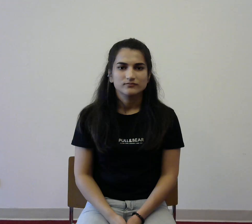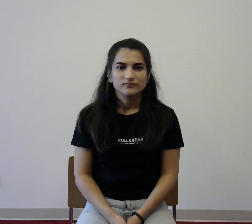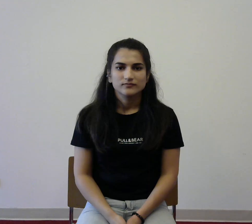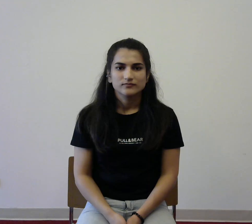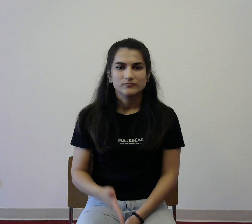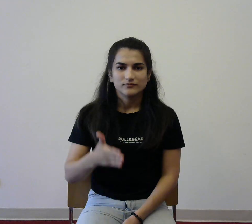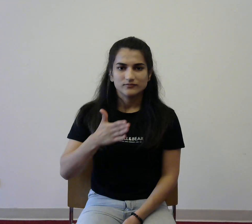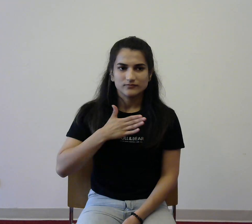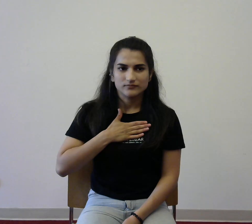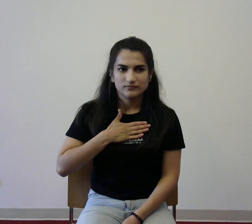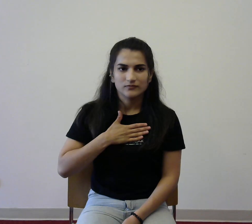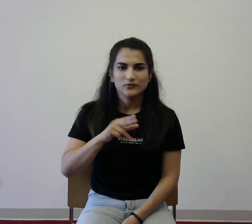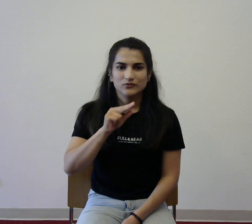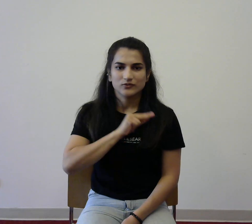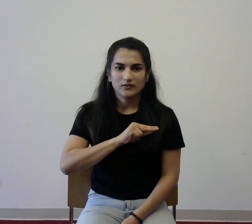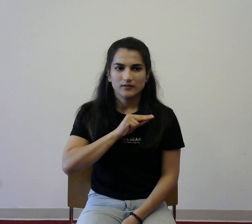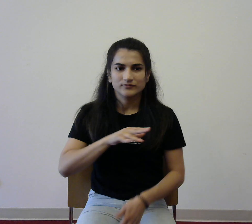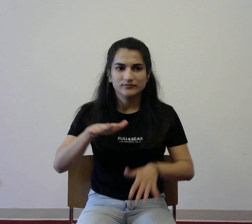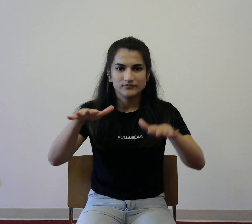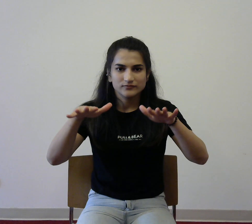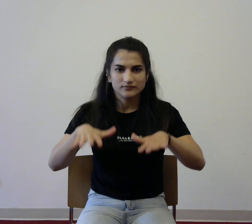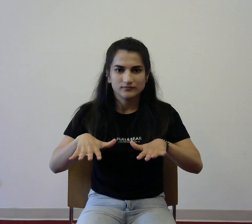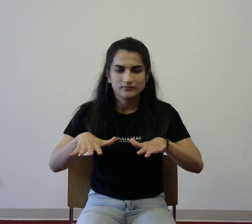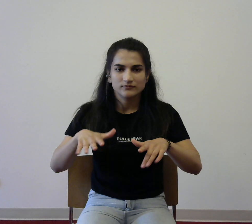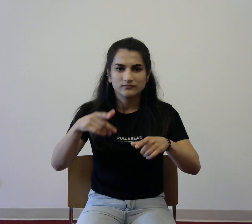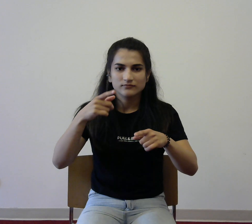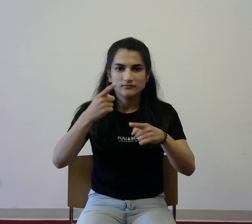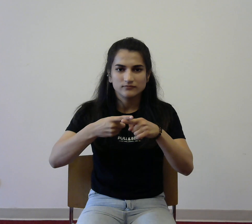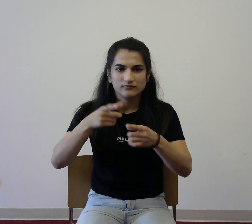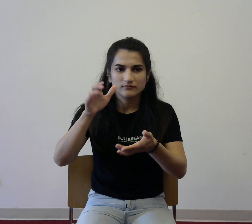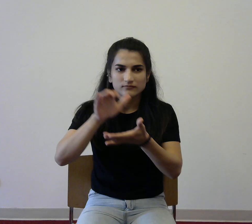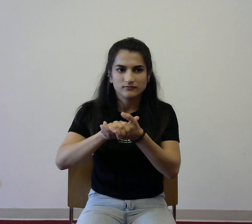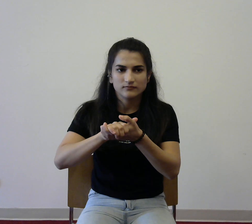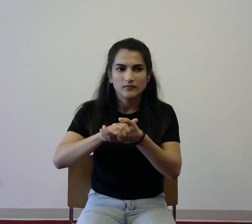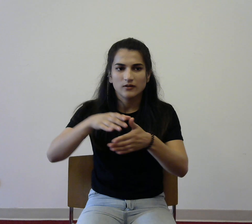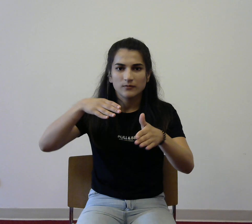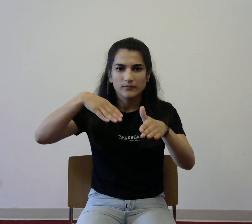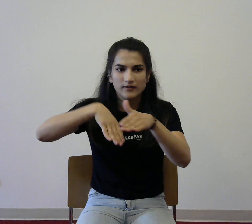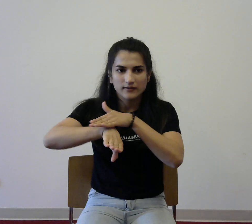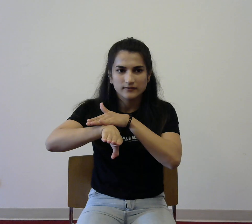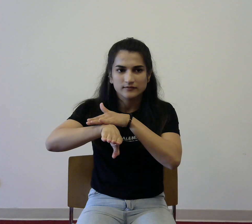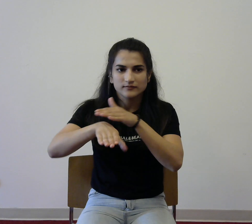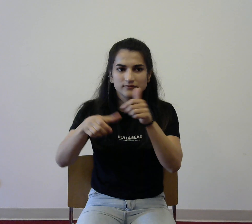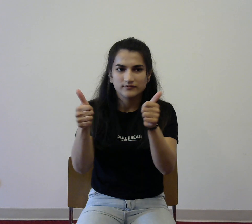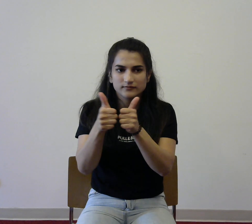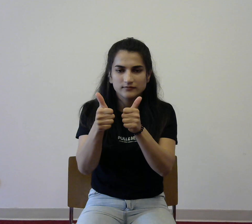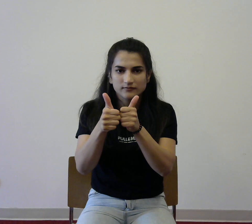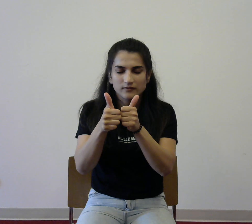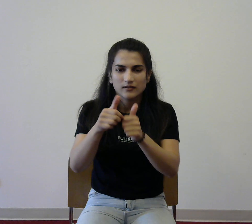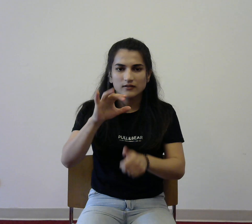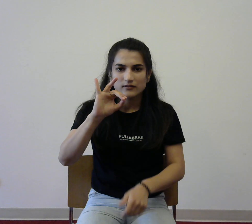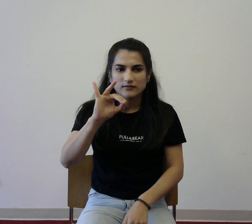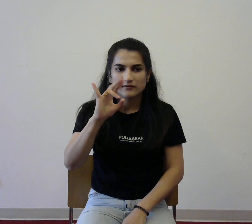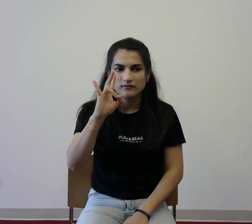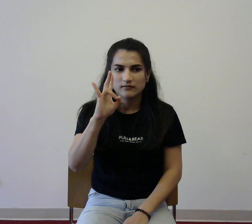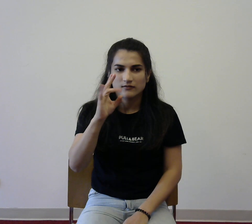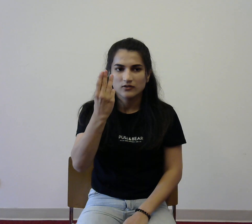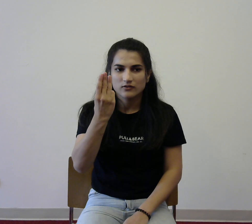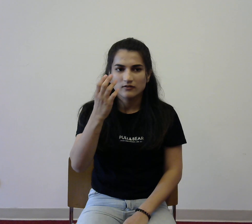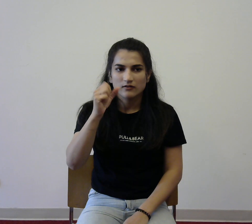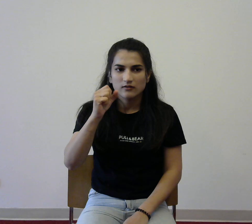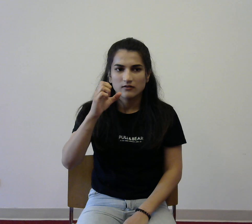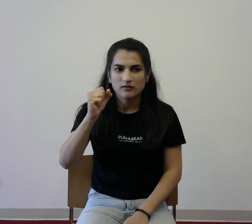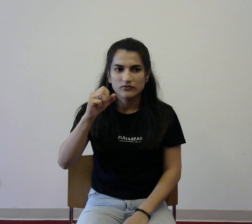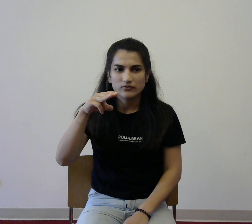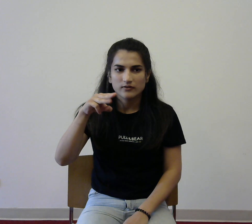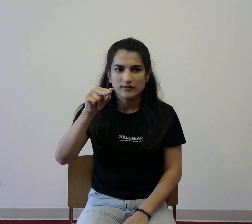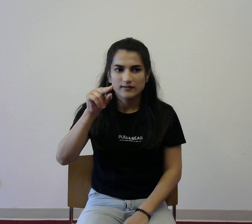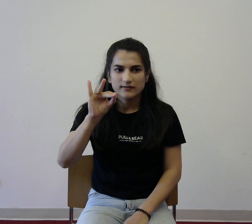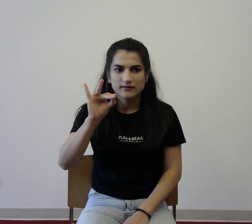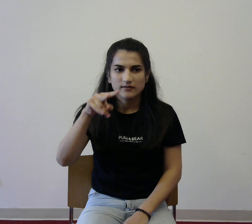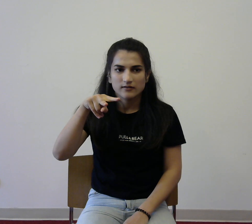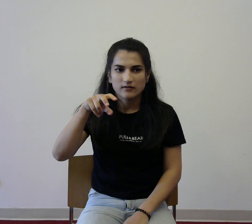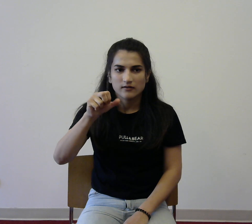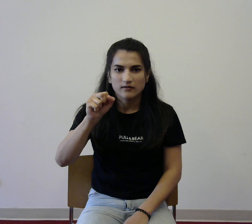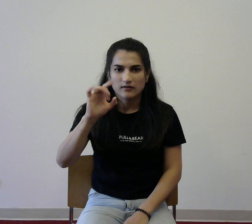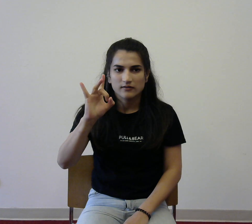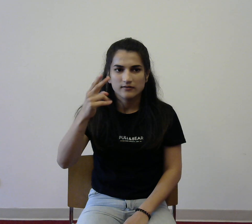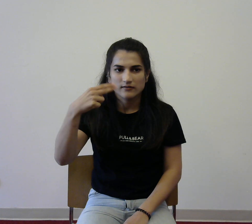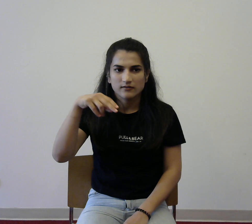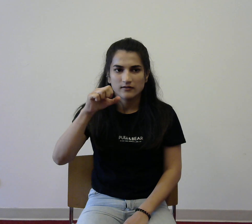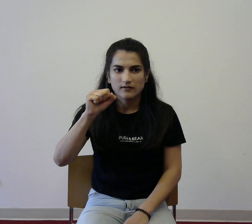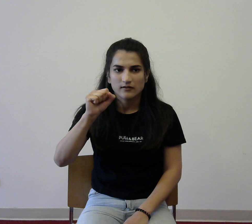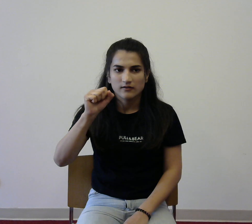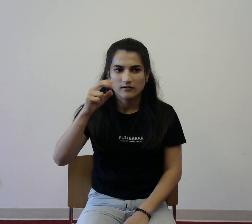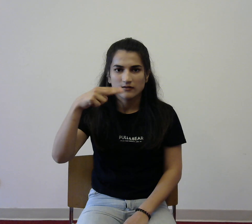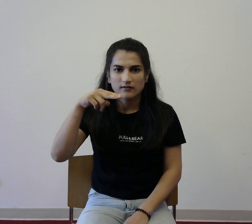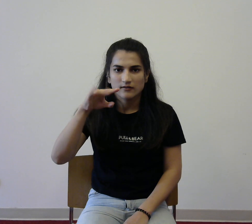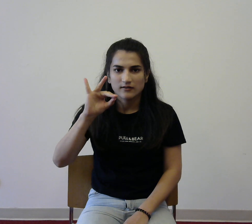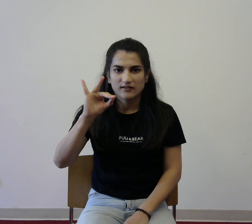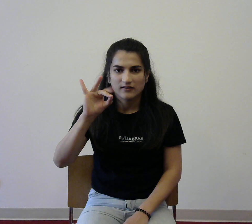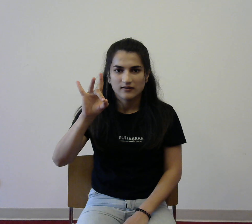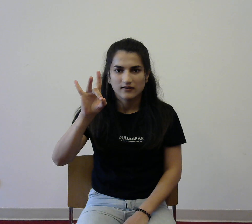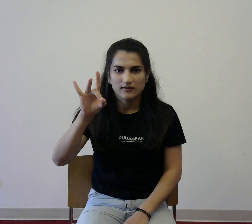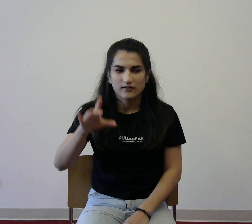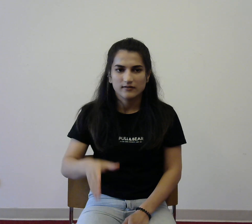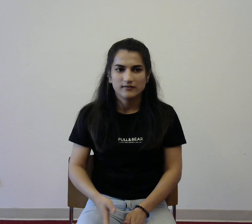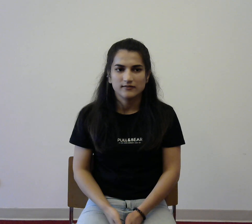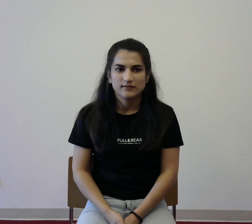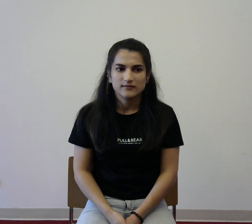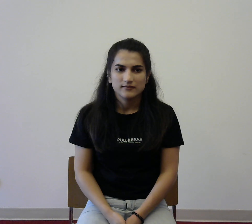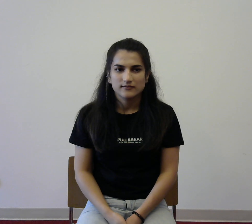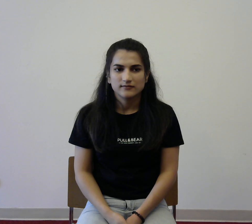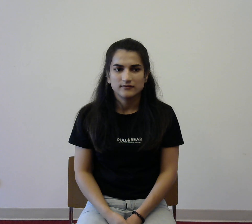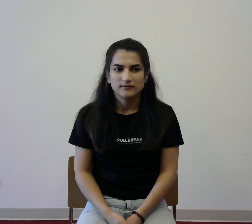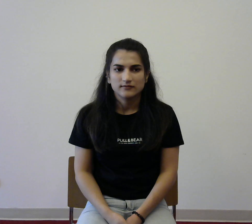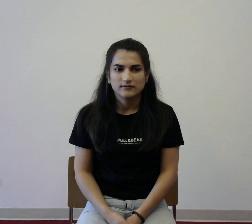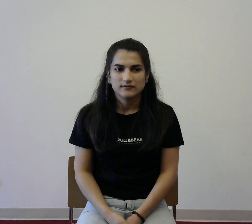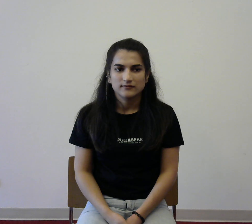Mənim iş yerim İnşaatçılar metrosunun yanındadadır